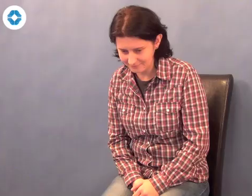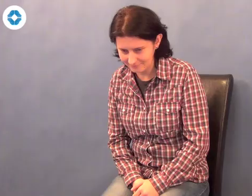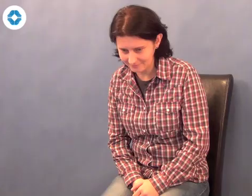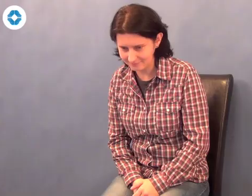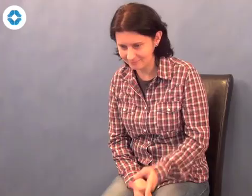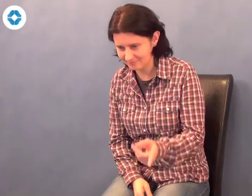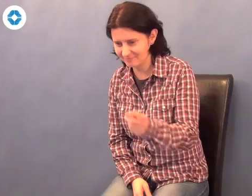Następnie to.